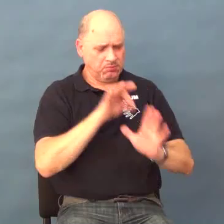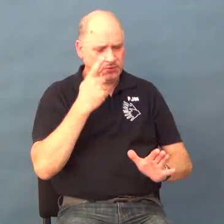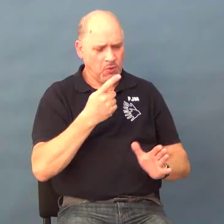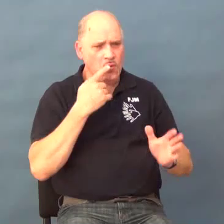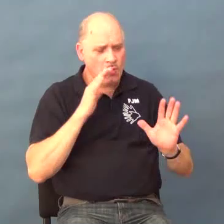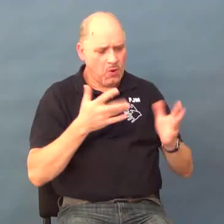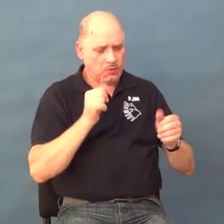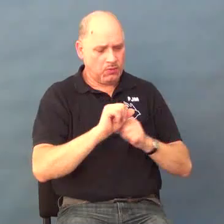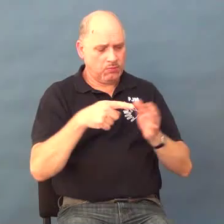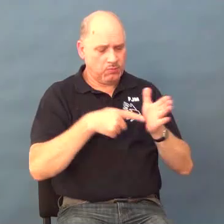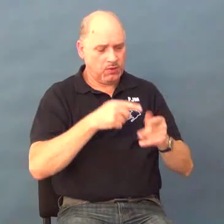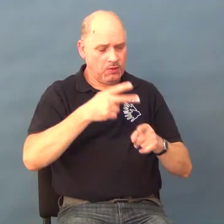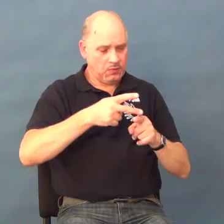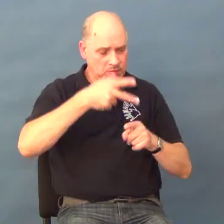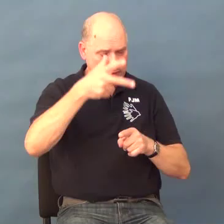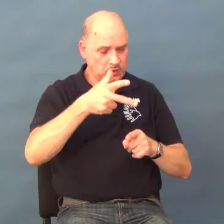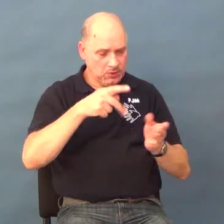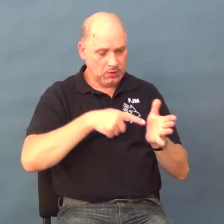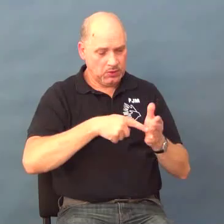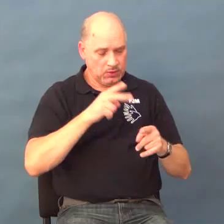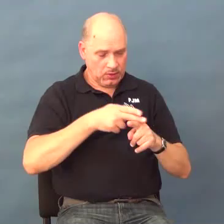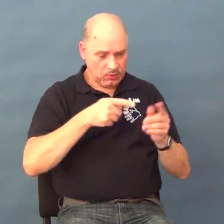Łatwy jest termin dwudziestego trzeciego, termin w lutym.